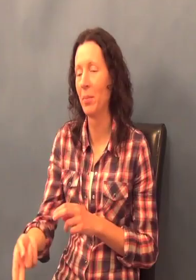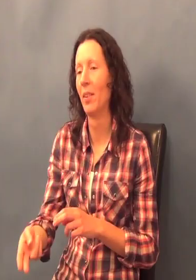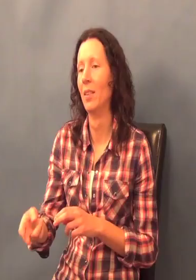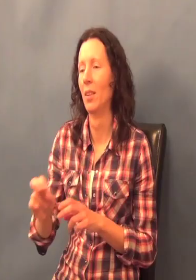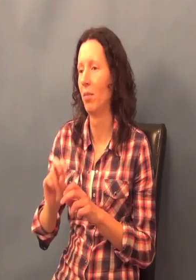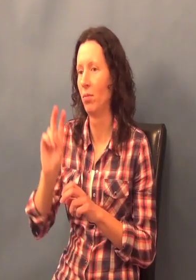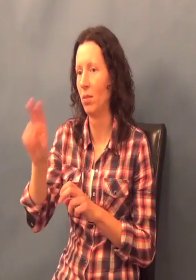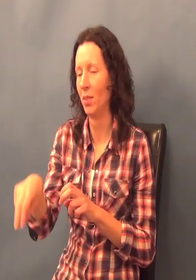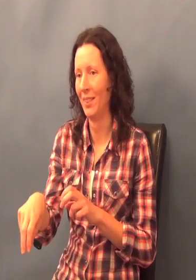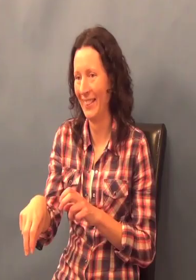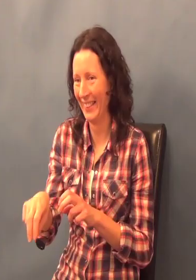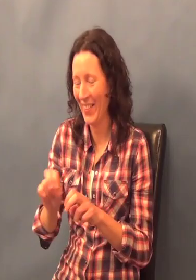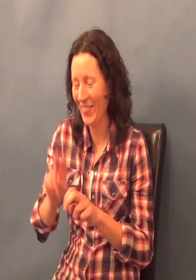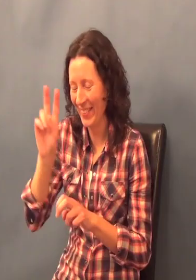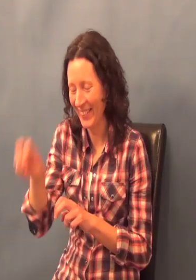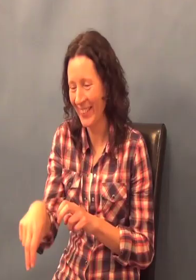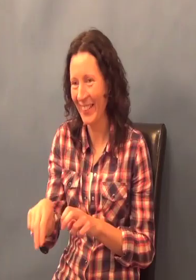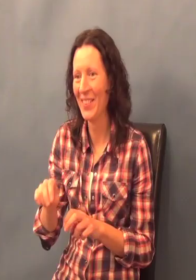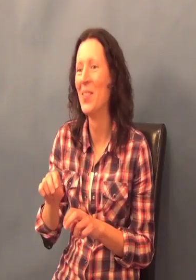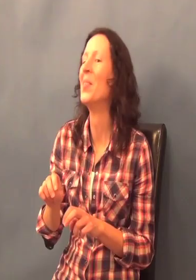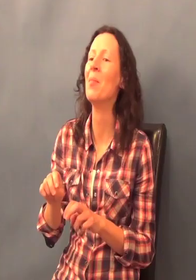Wyskakuje... wyskakuje.